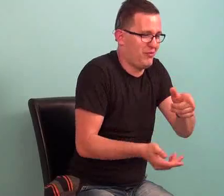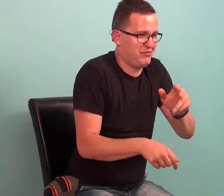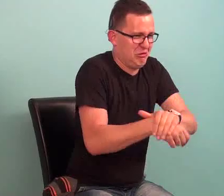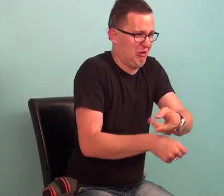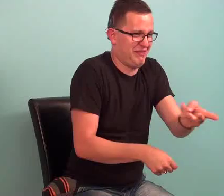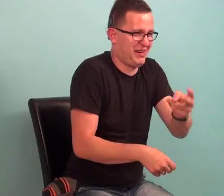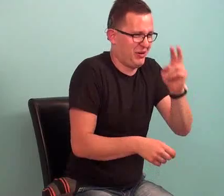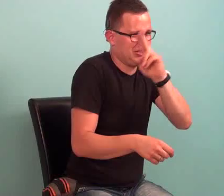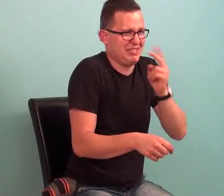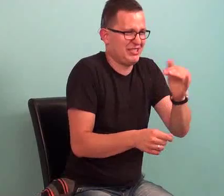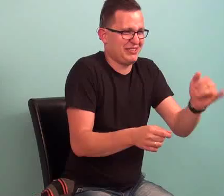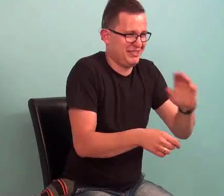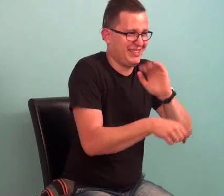Oboje rodzice zgadzają się.